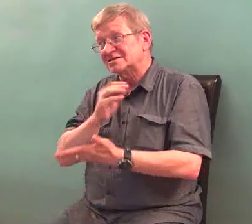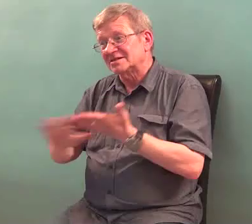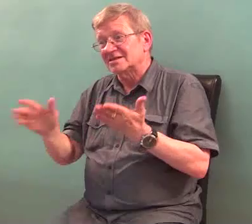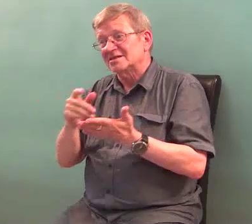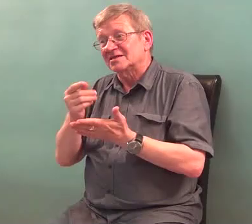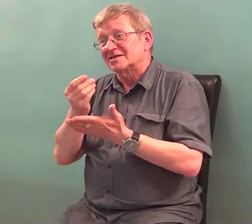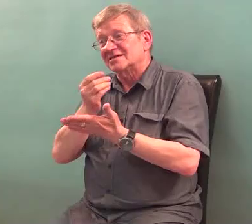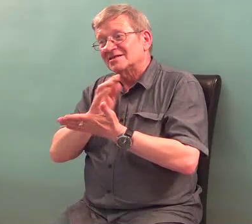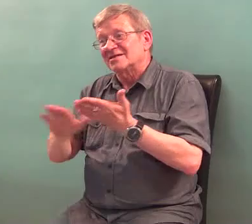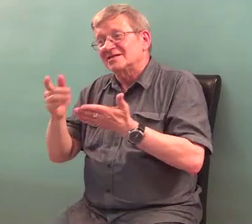Za darmo.